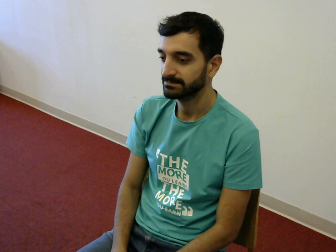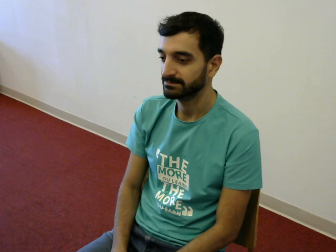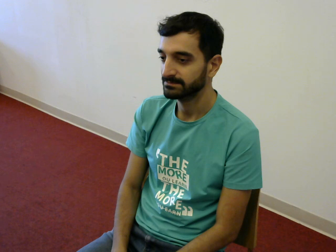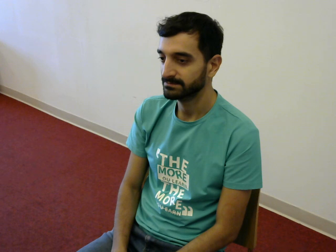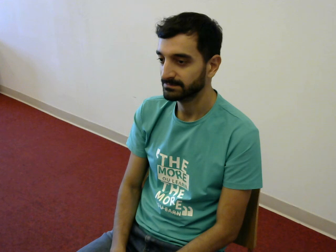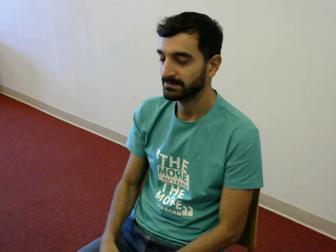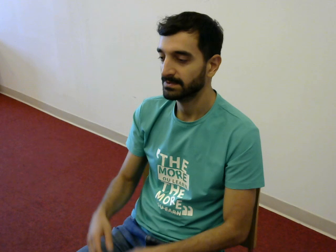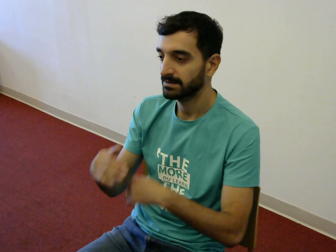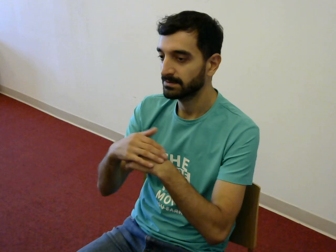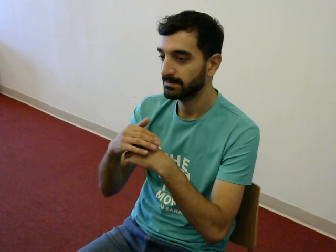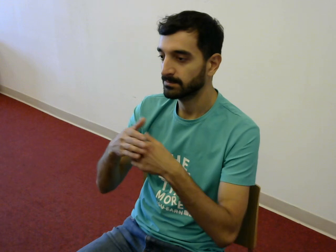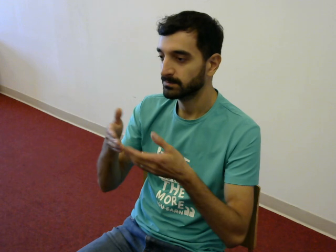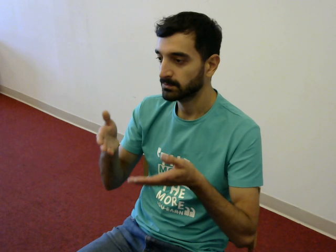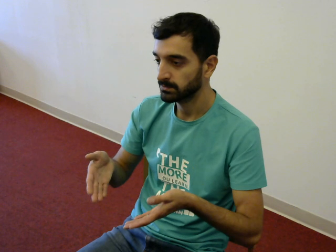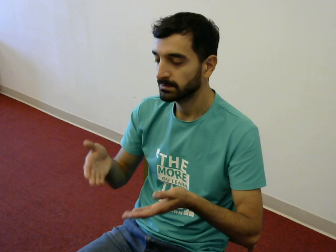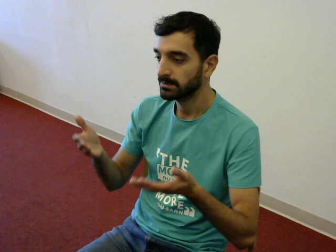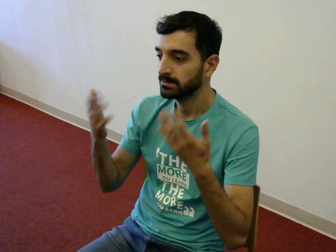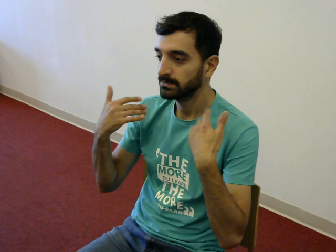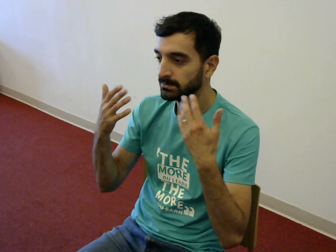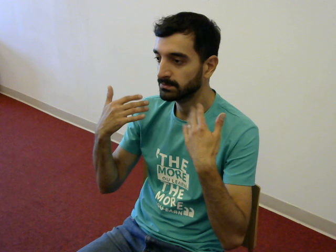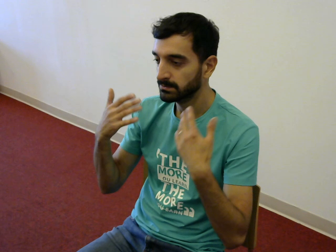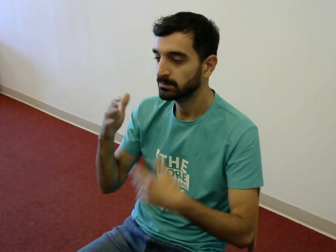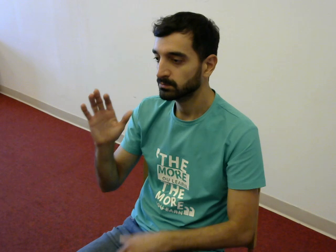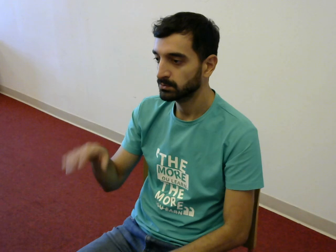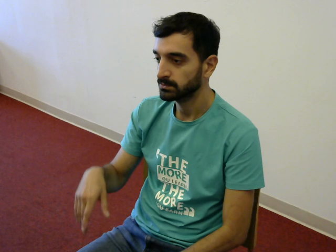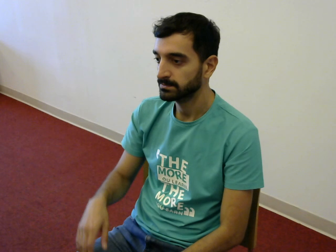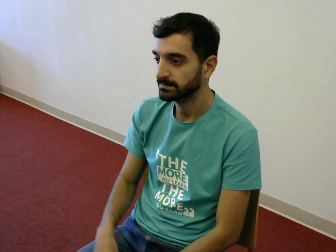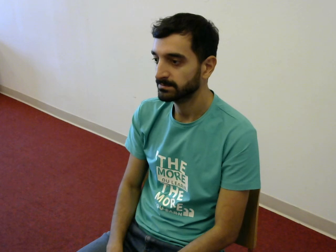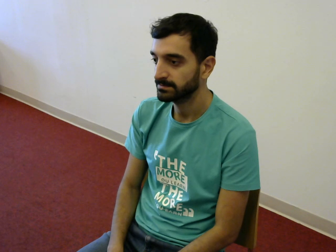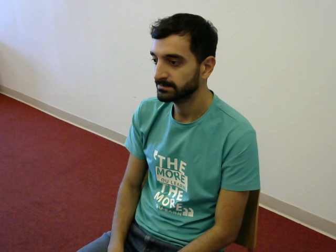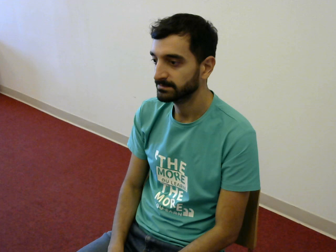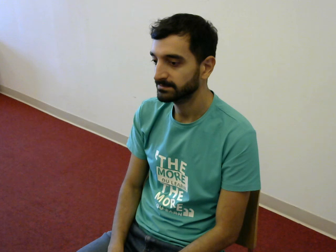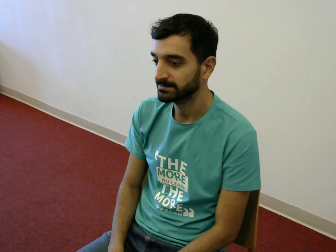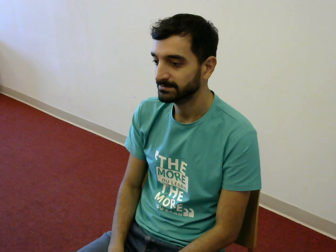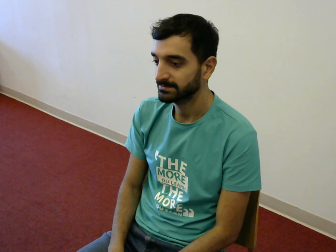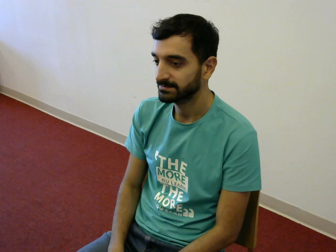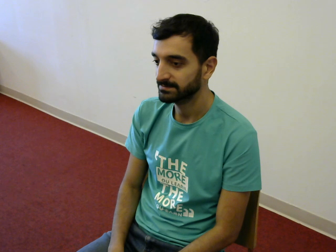Axşamlar bura sərin olur